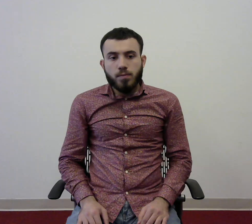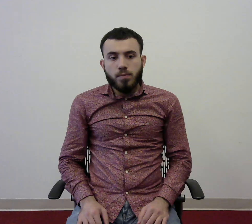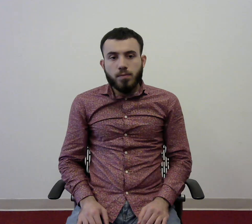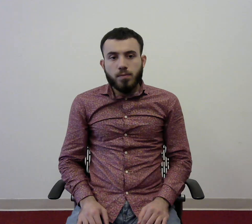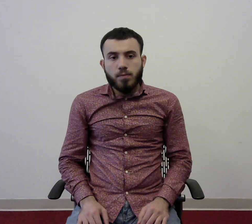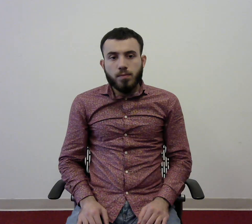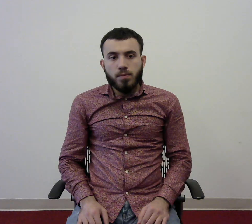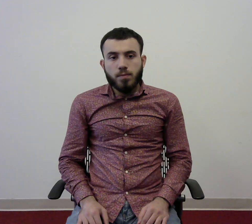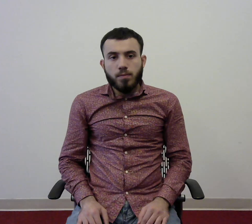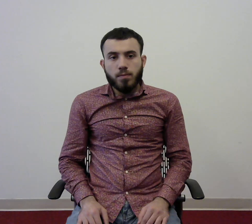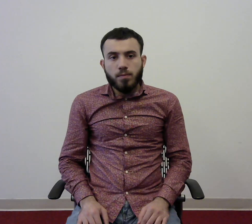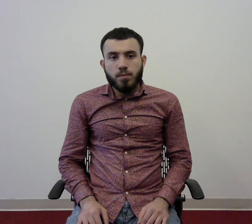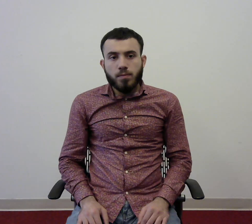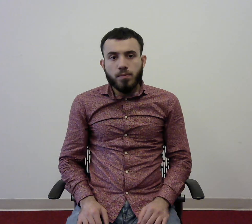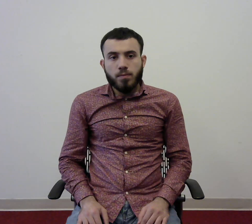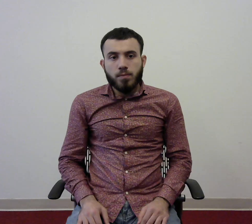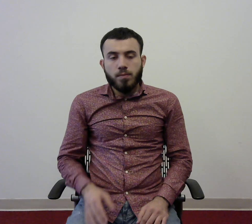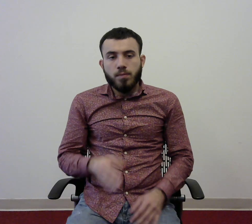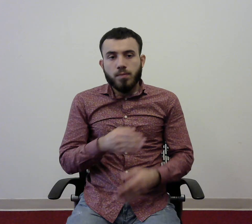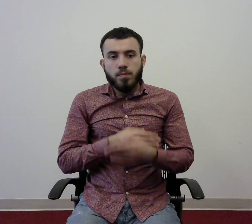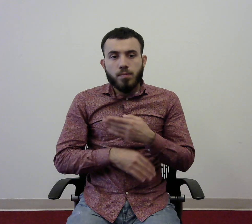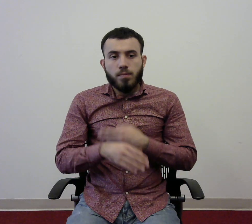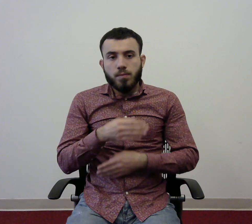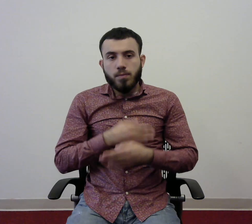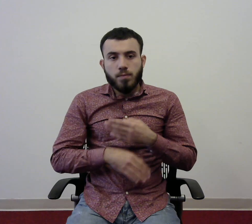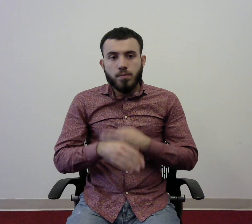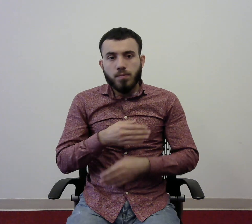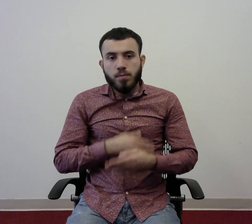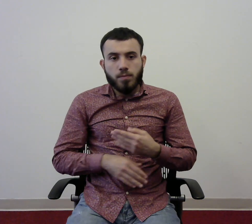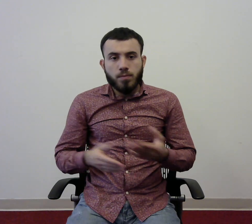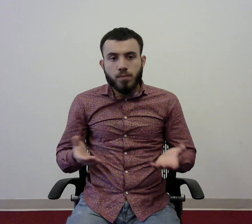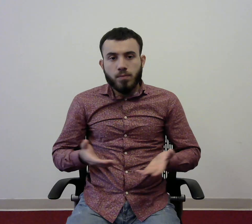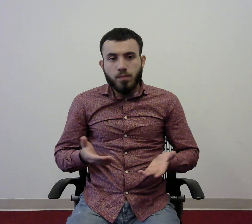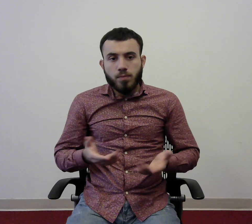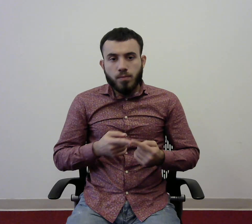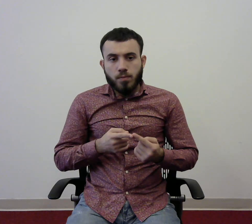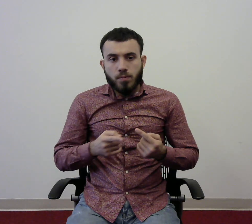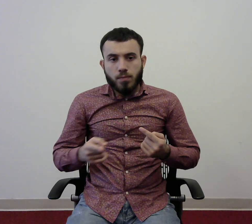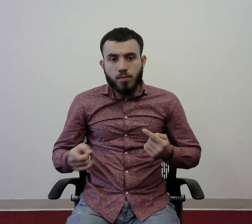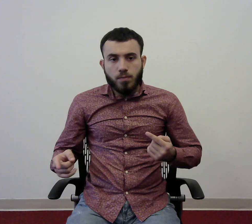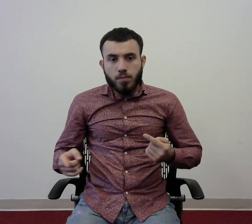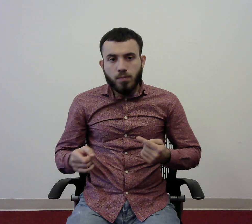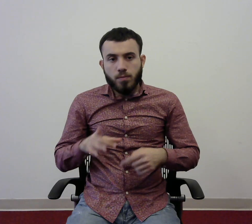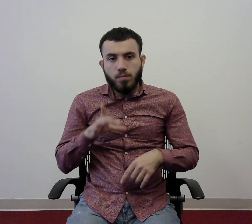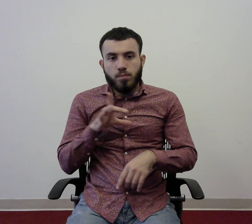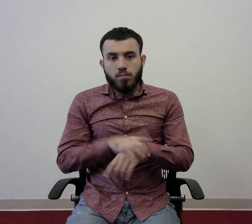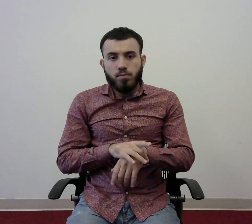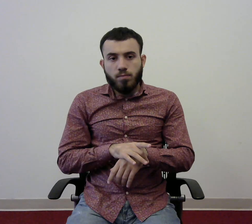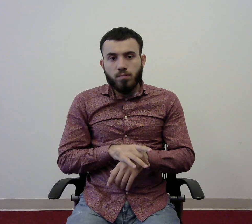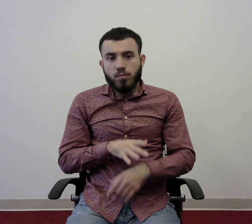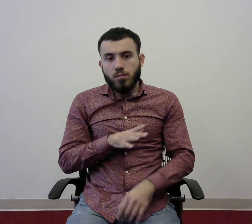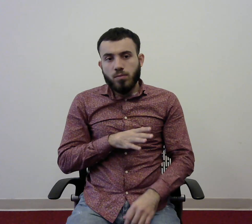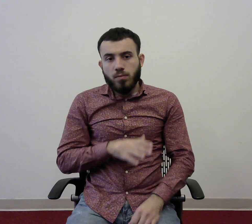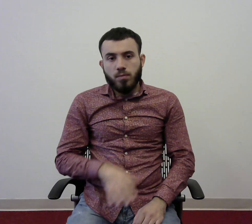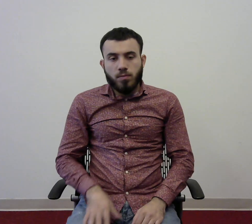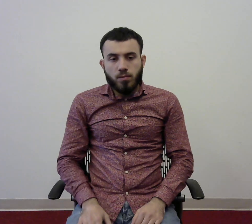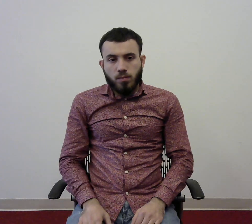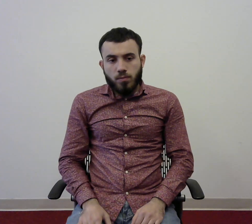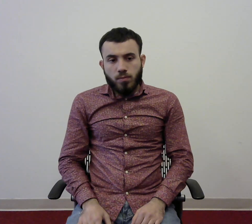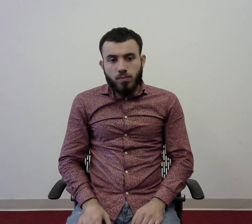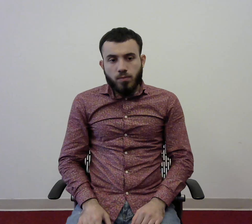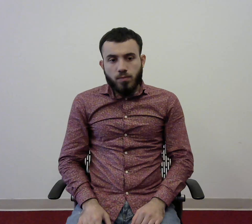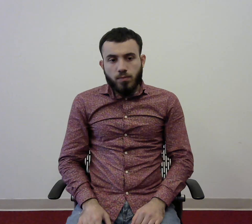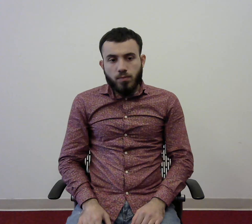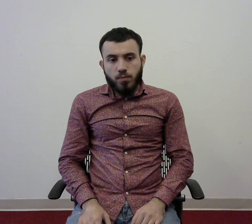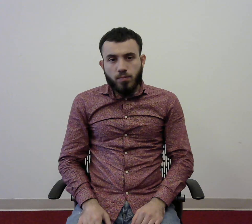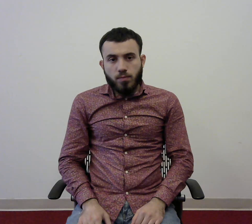Əlillik hansı müddətə müəyyən olunur?